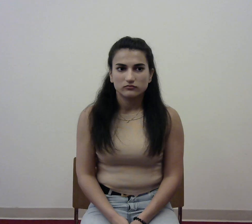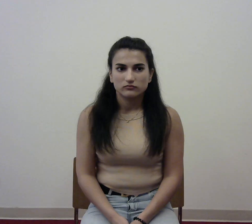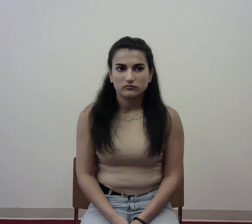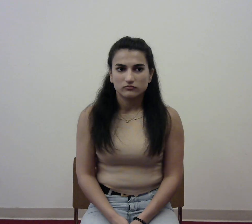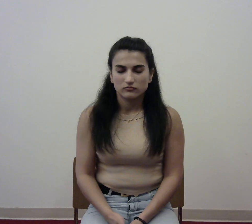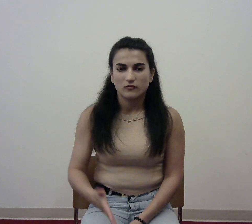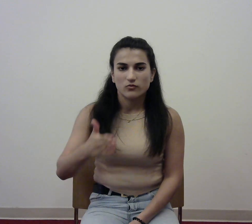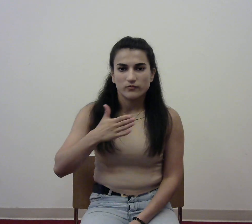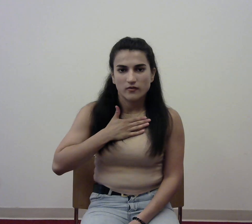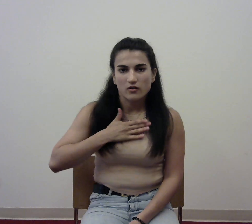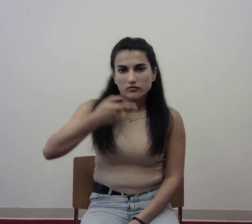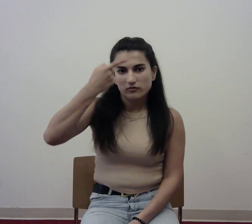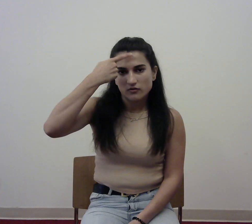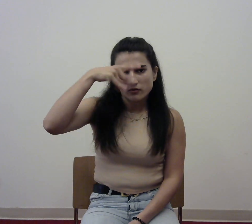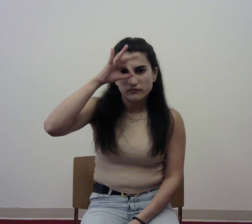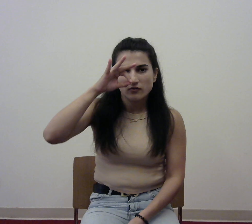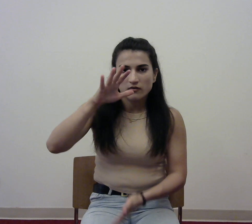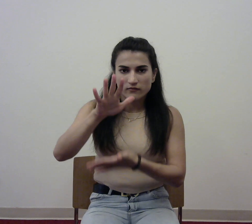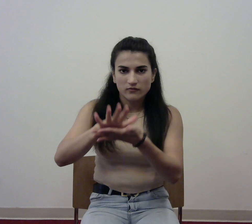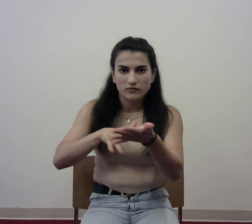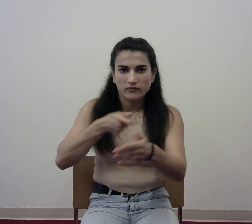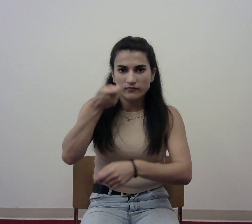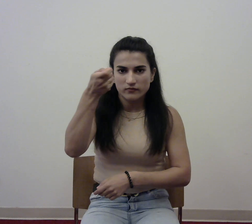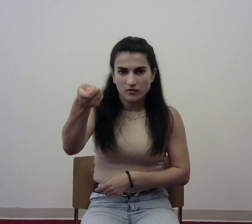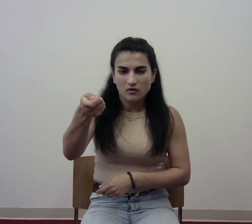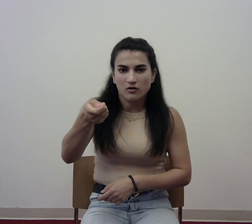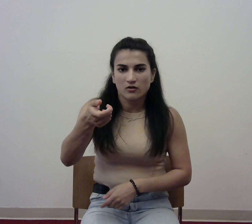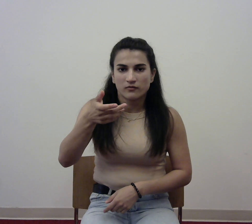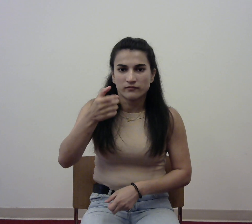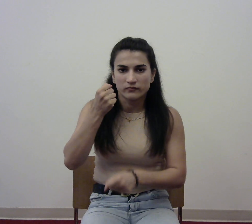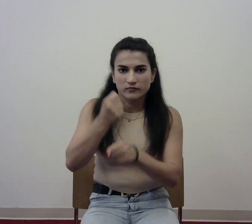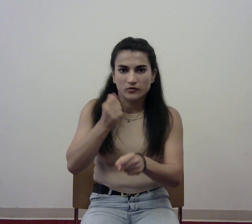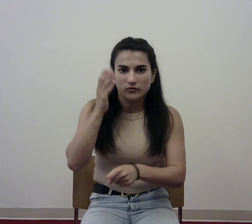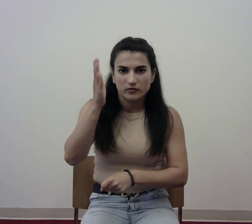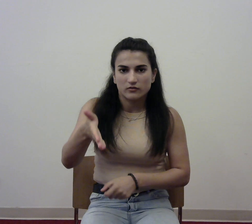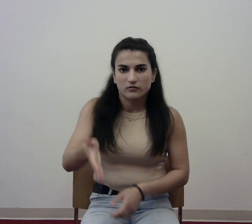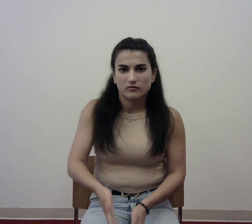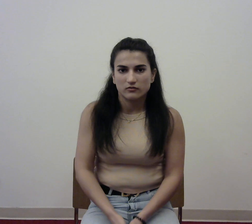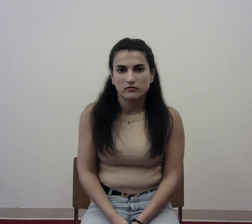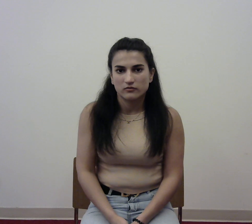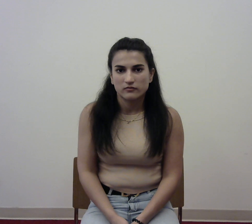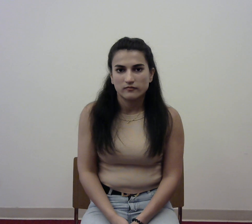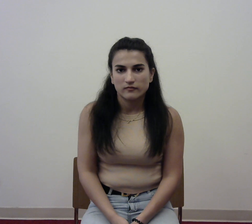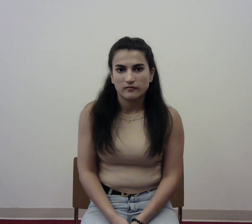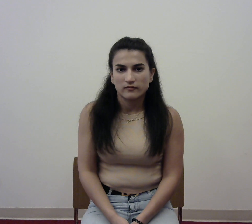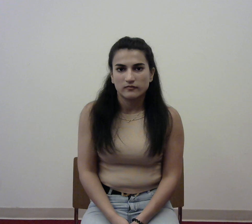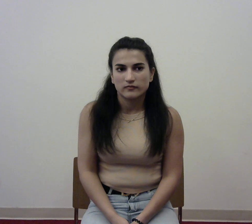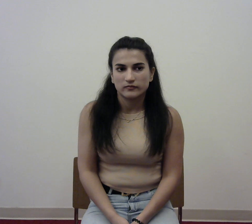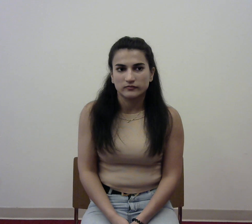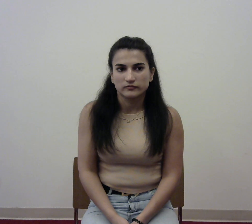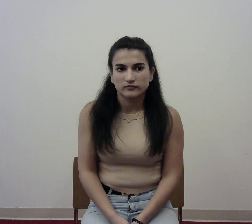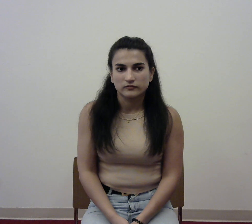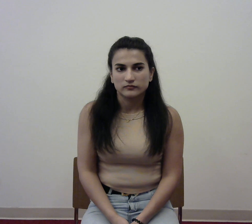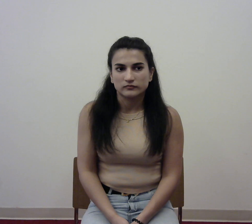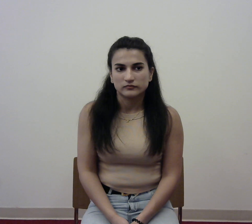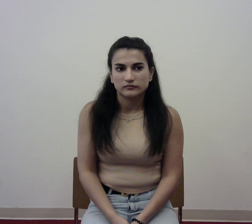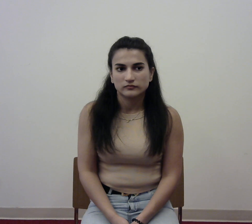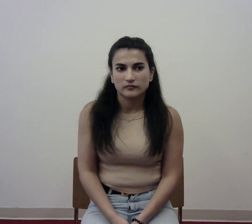Mən polisə müraciət edəcəyəm